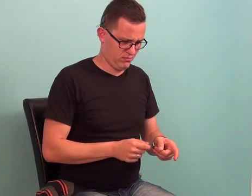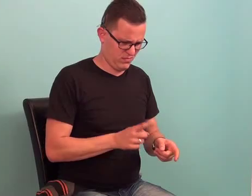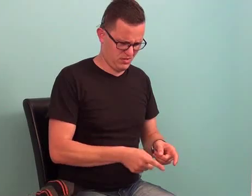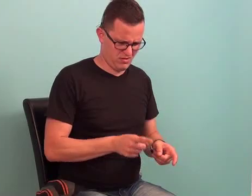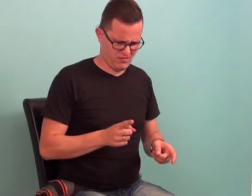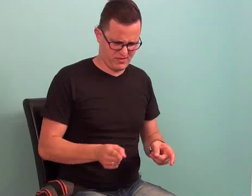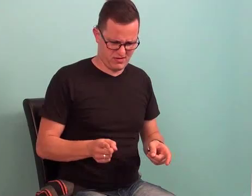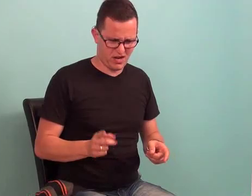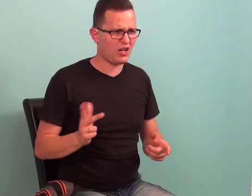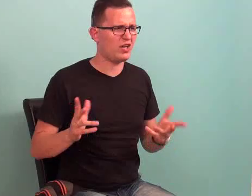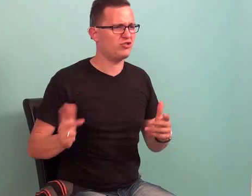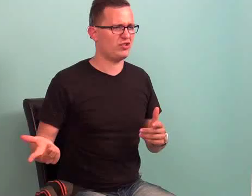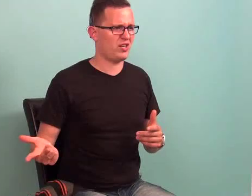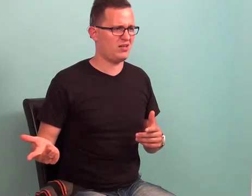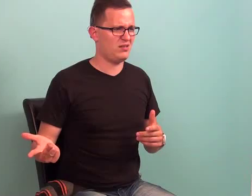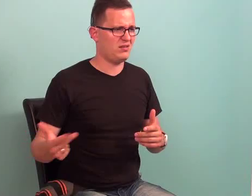"Jeden, dwa, a gdzie trzeci?"